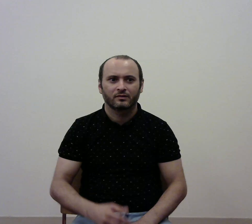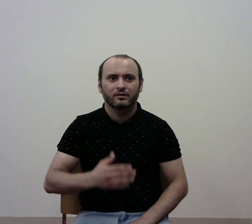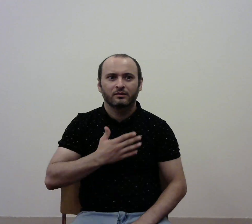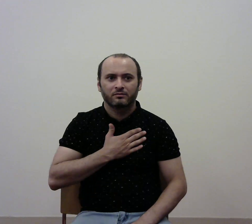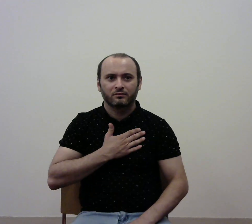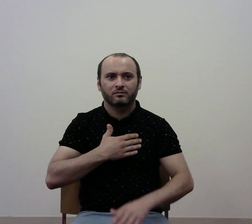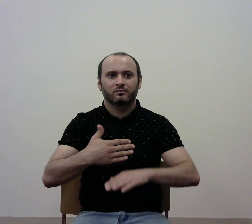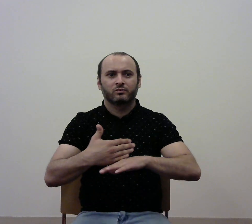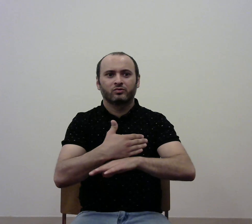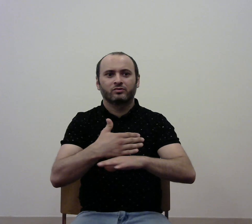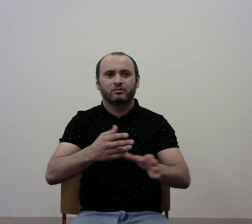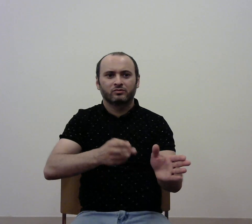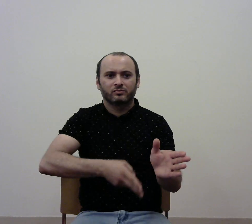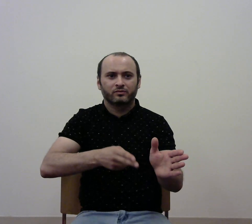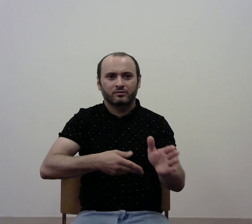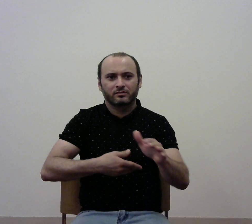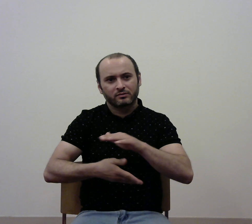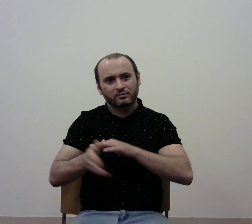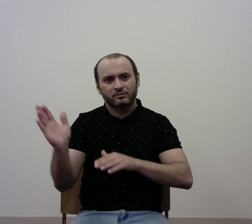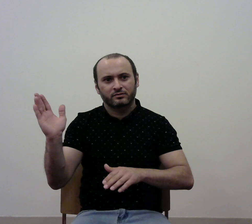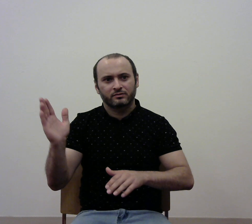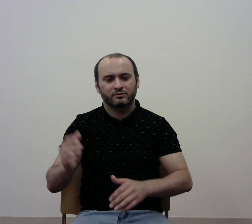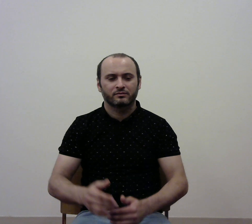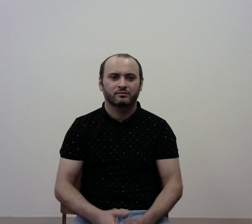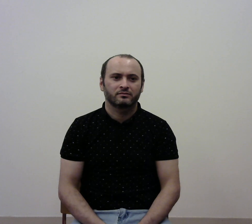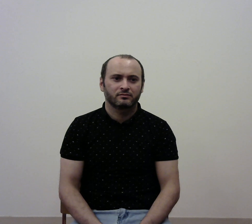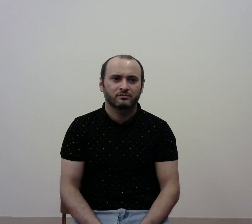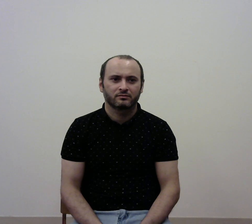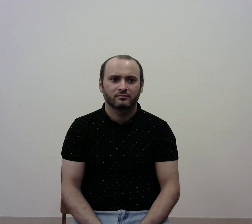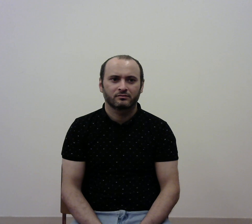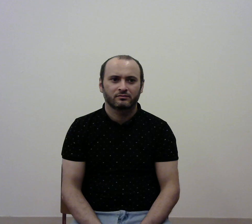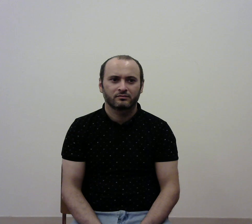Mən Sumqayıta qatarla gedirəm